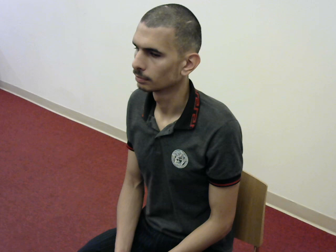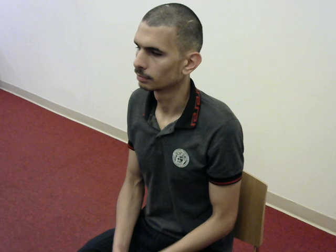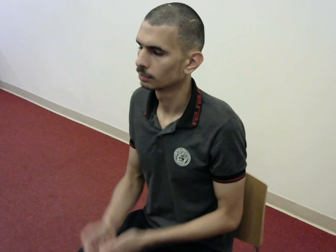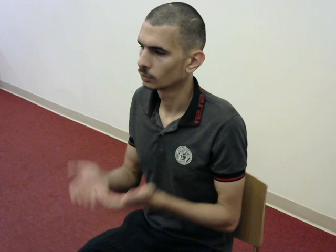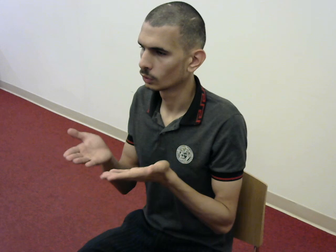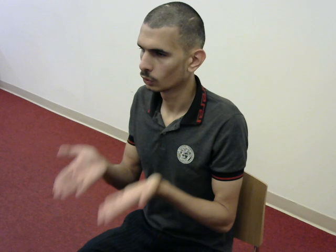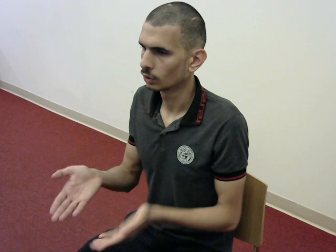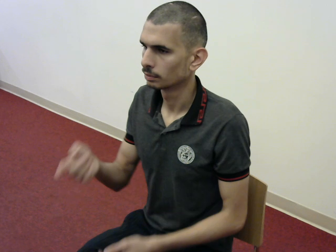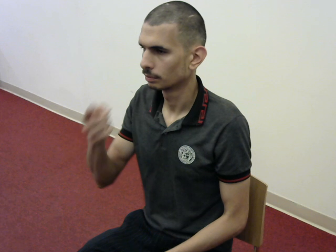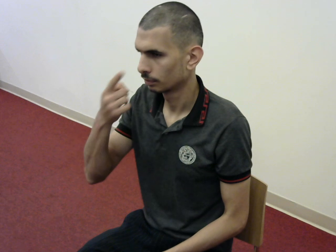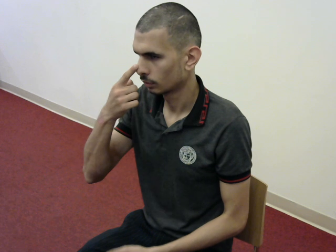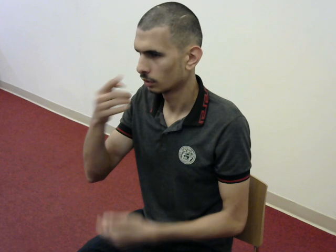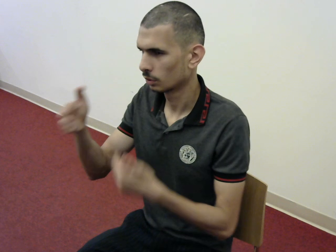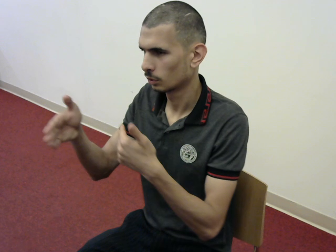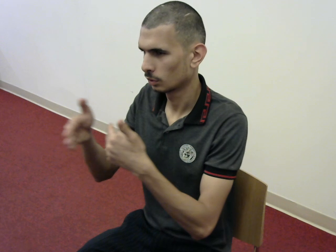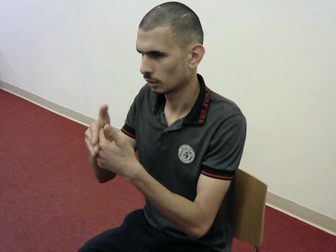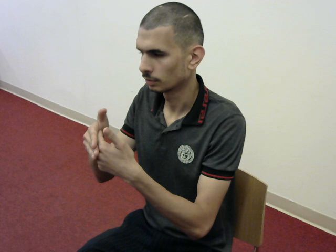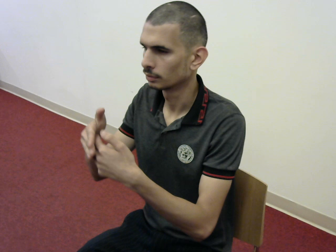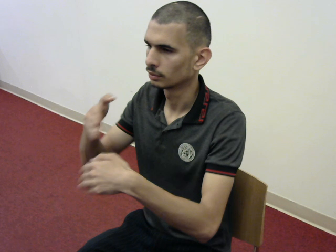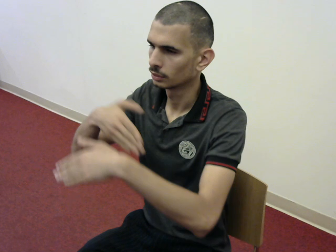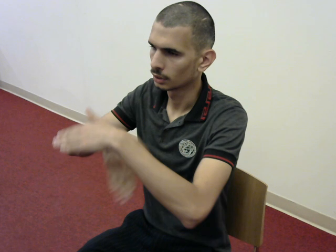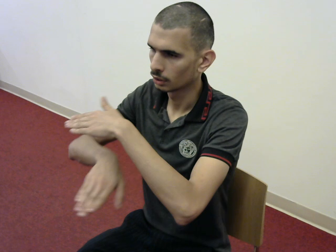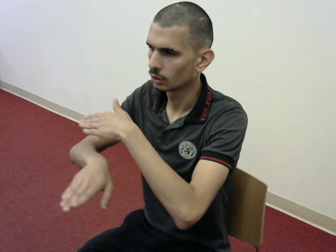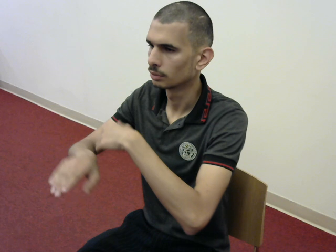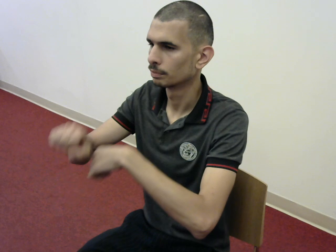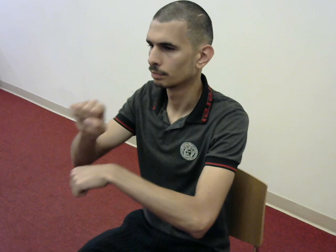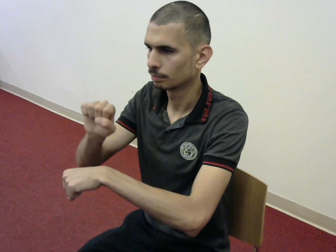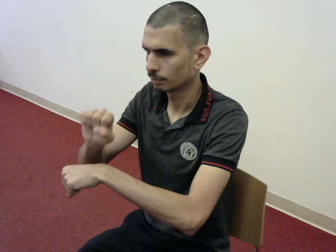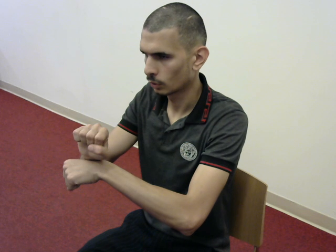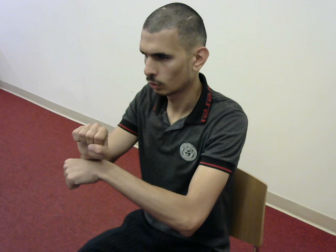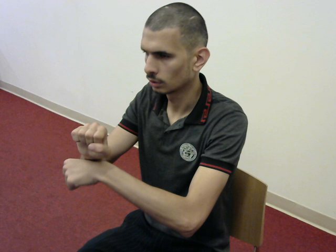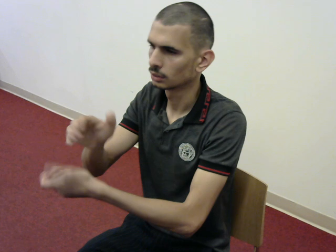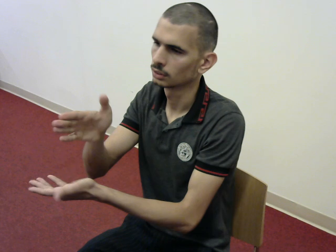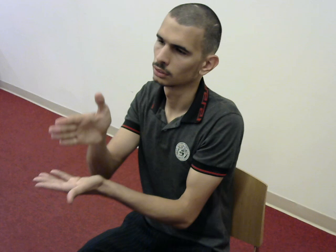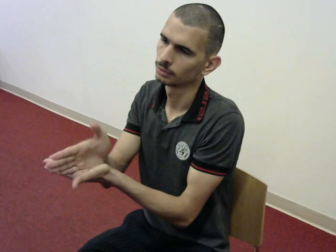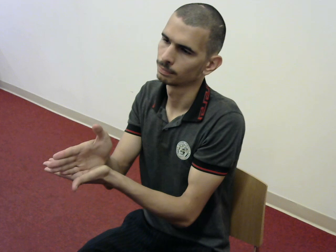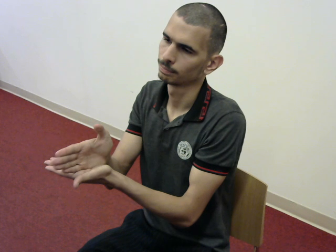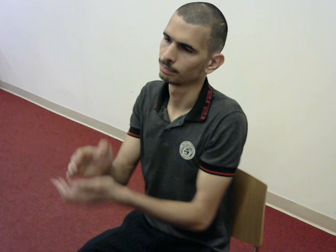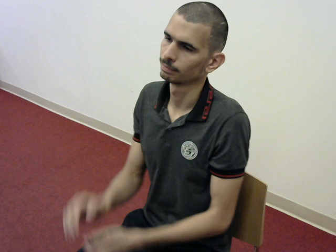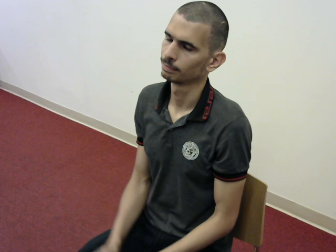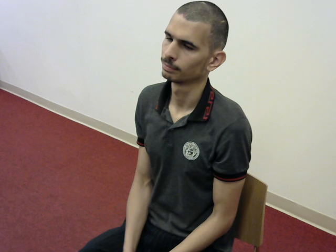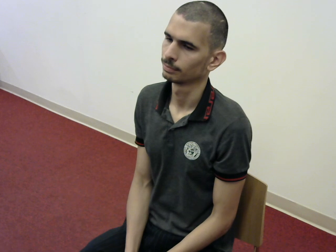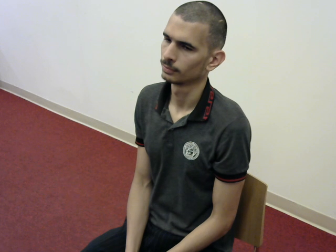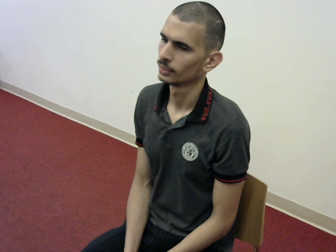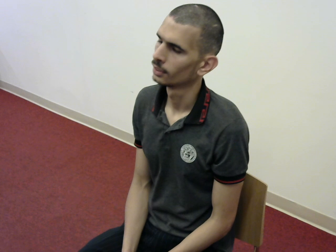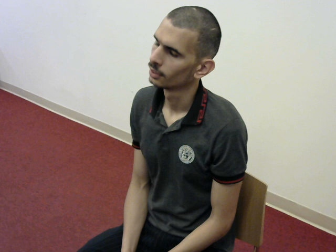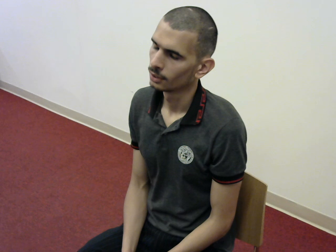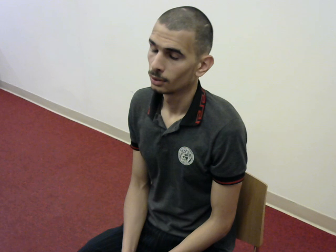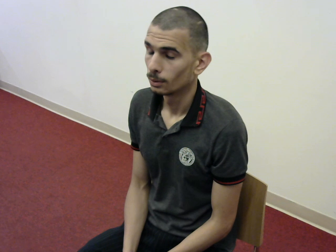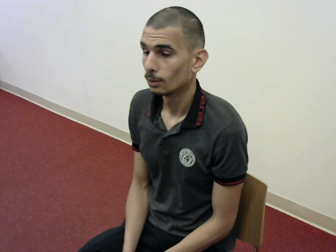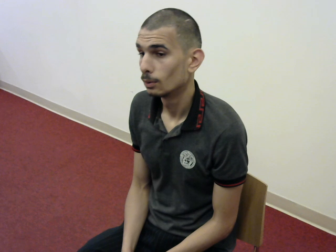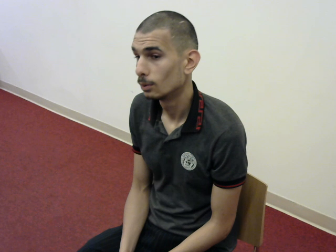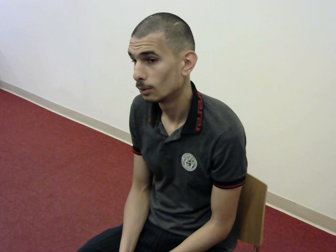Burda yaxınlıqda metro stansiyası varmı?